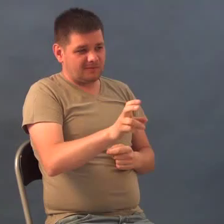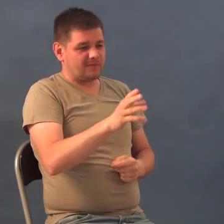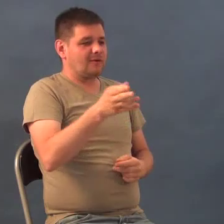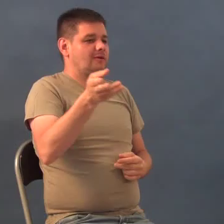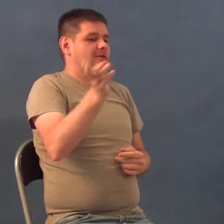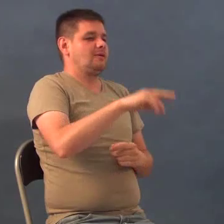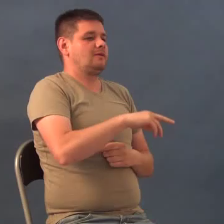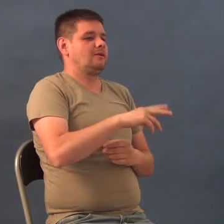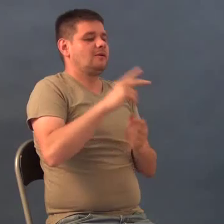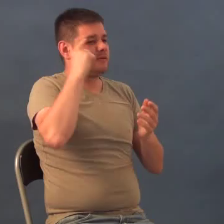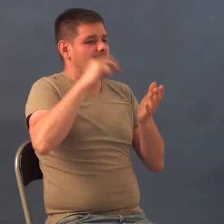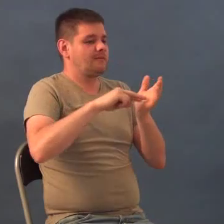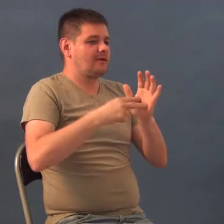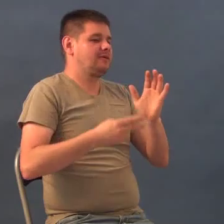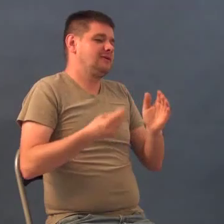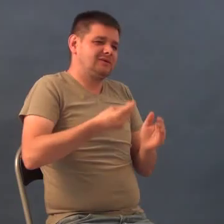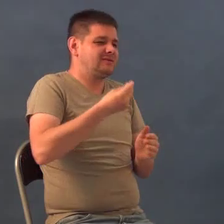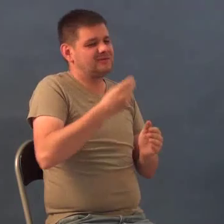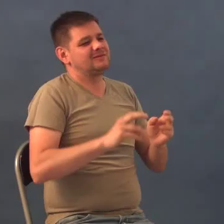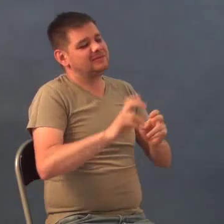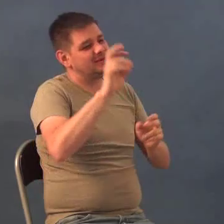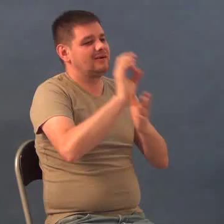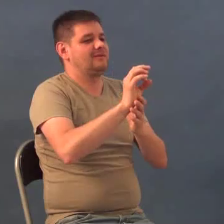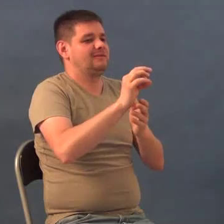Następnie, planuje i jeszcze raz tam wchodzi, ale nic z tego.